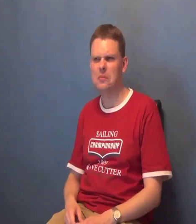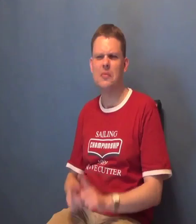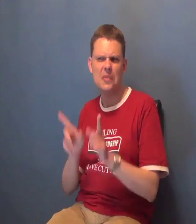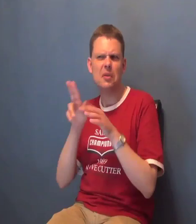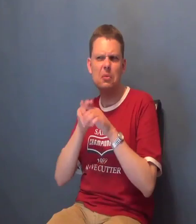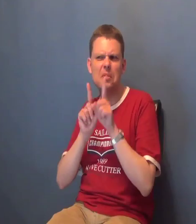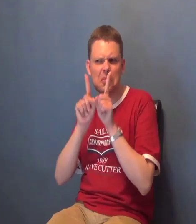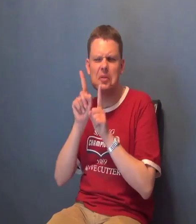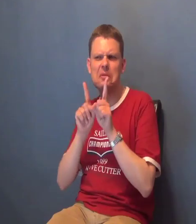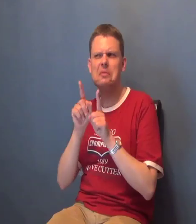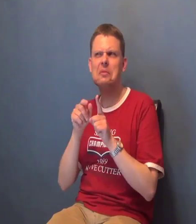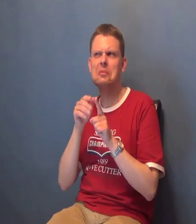Czasami, niektórzy, czasami.